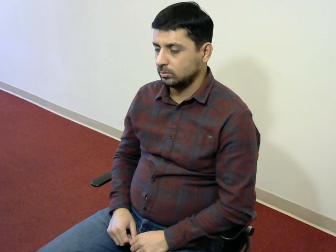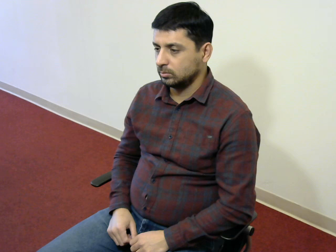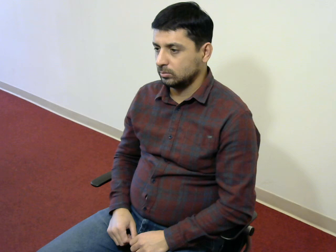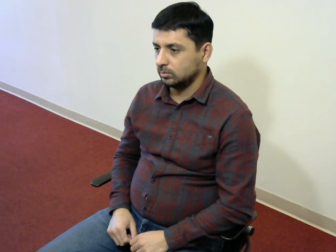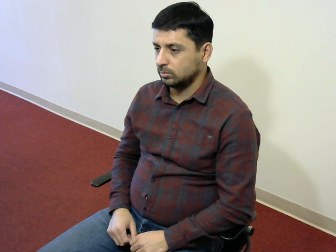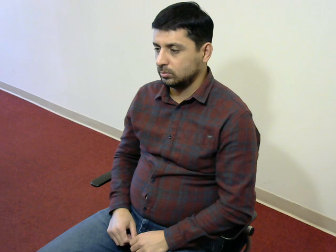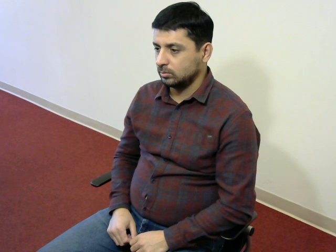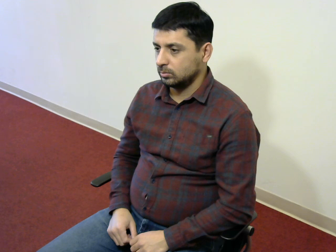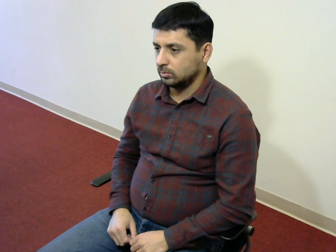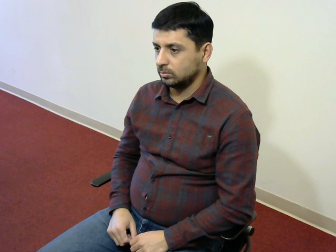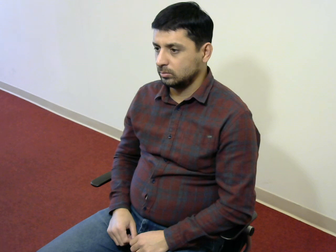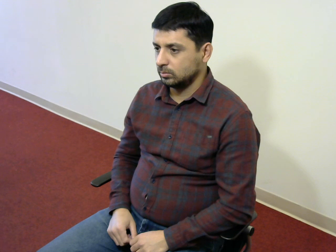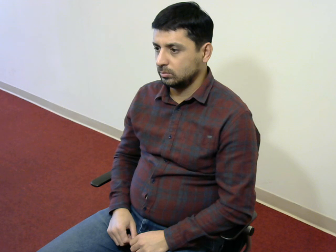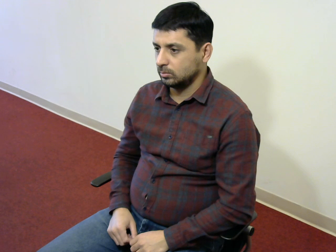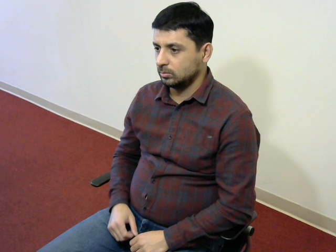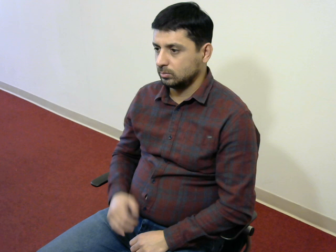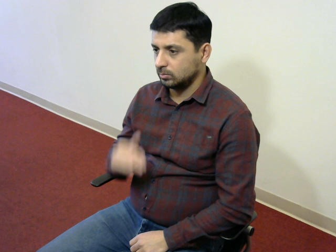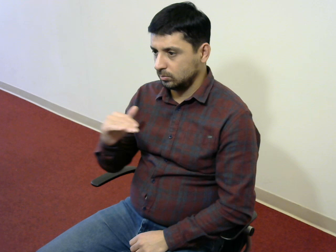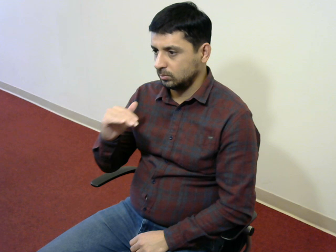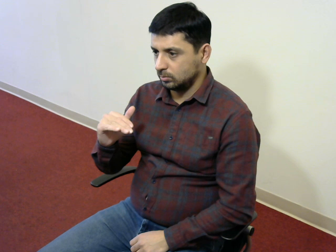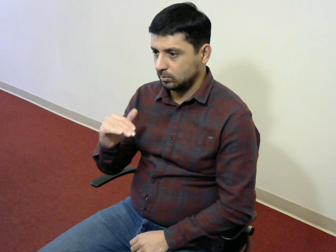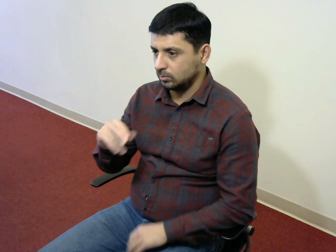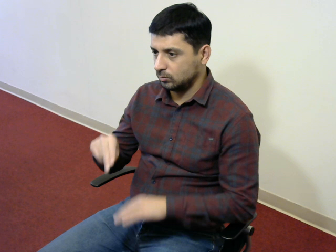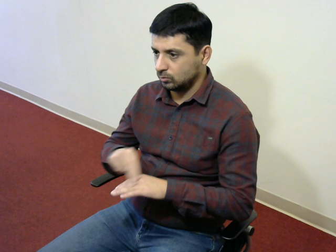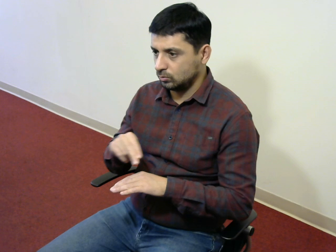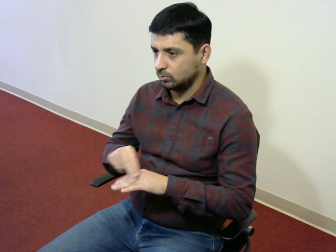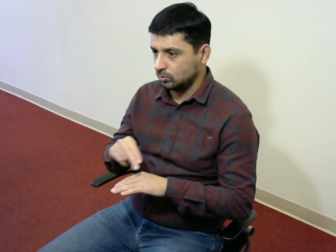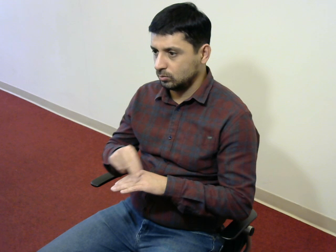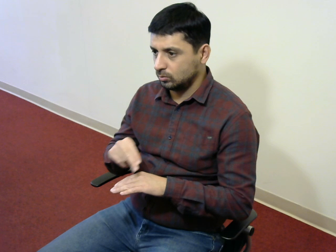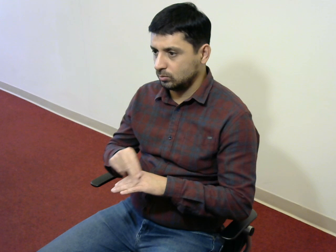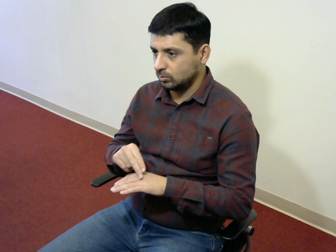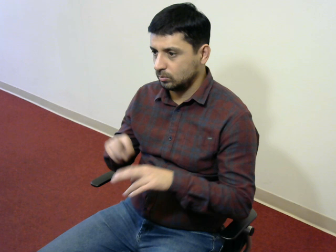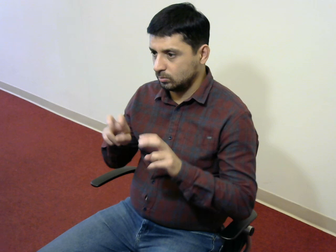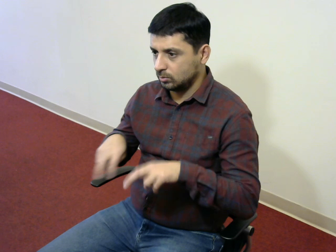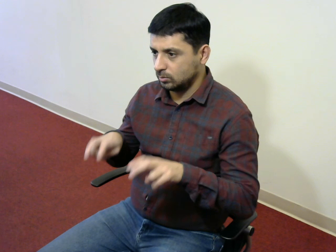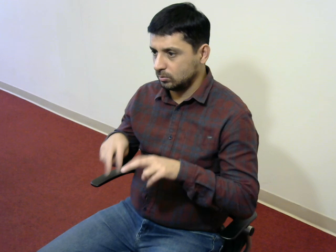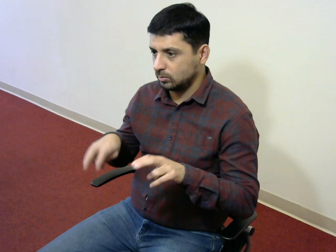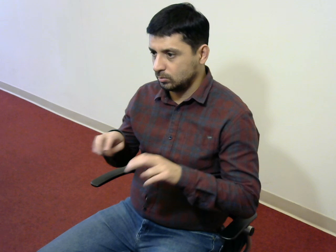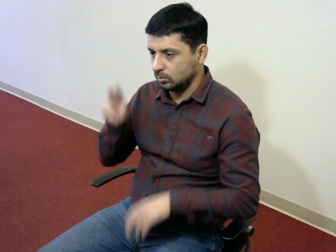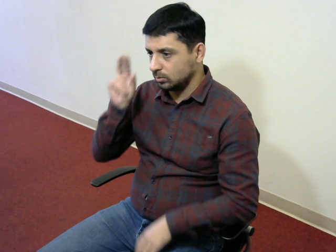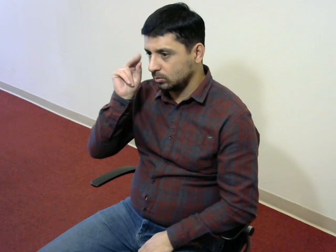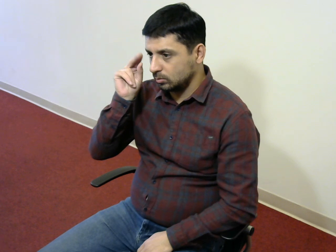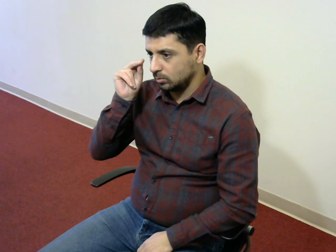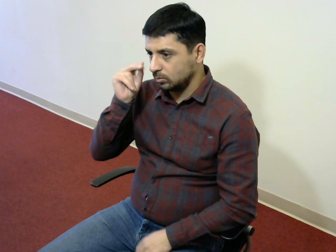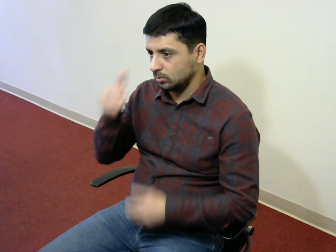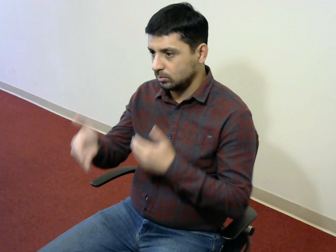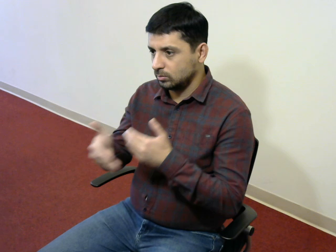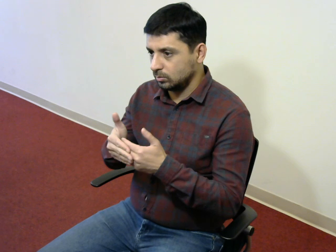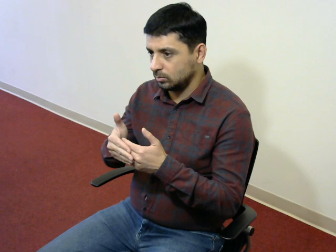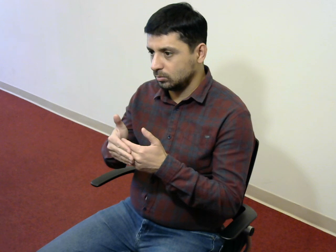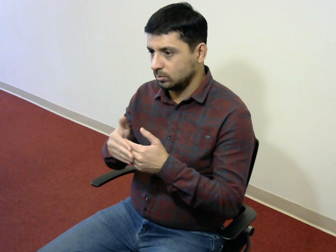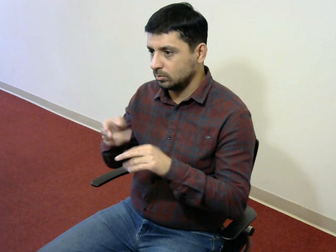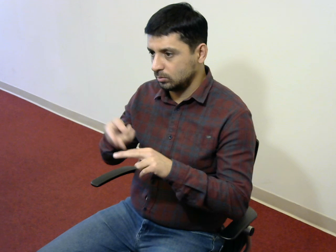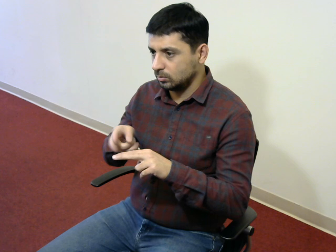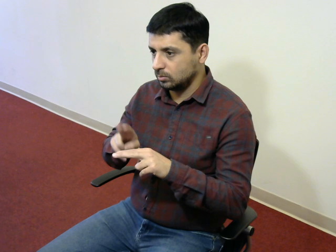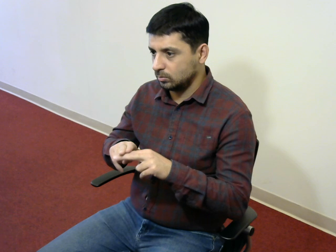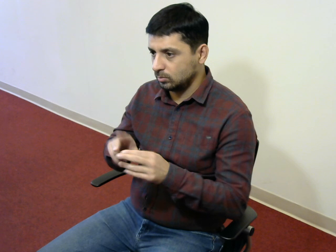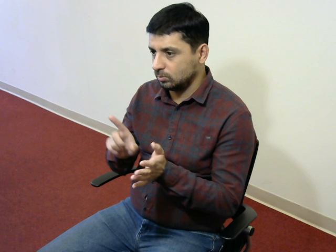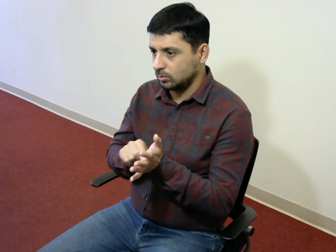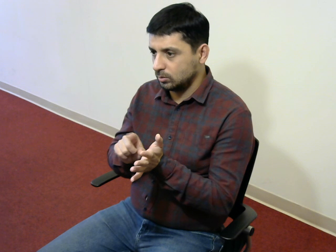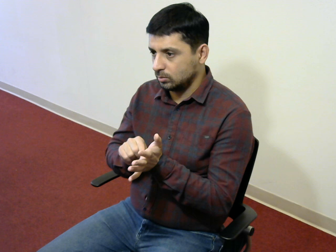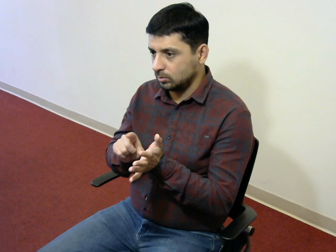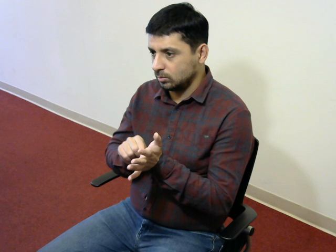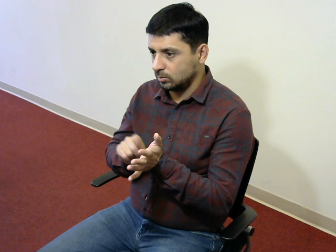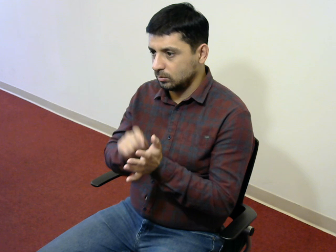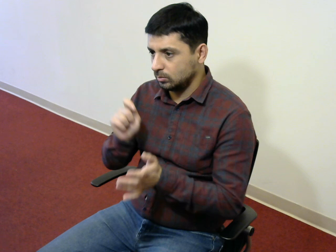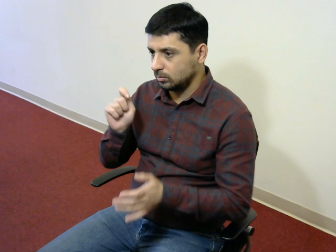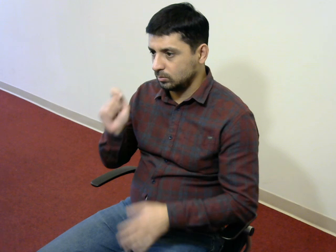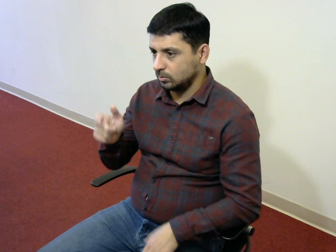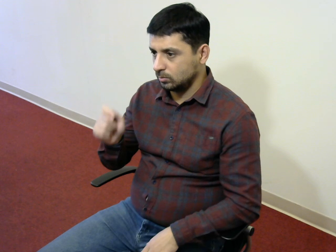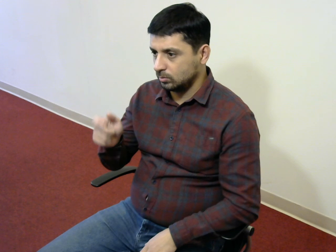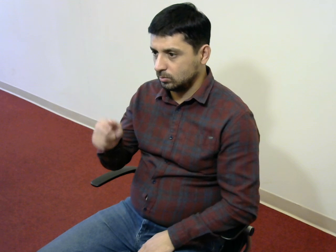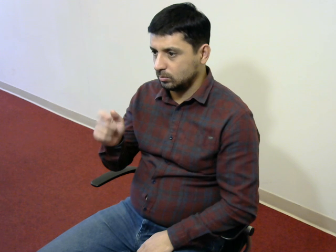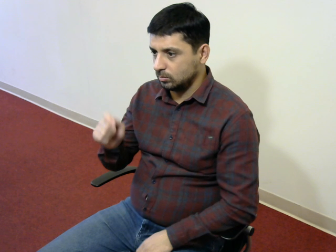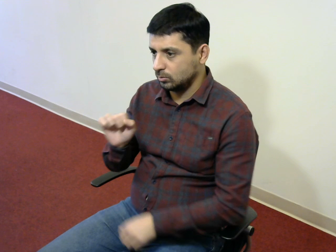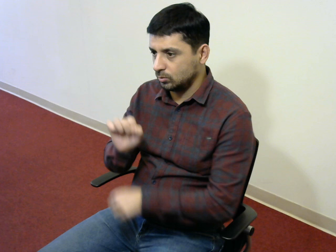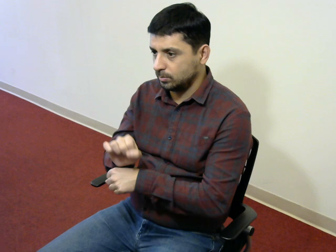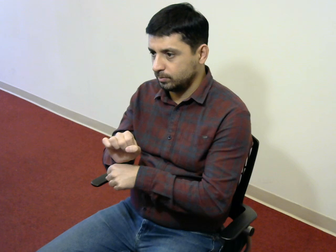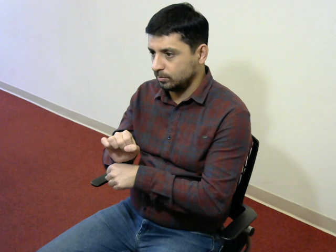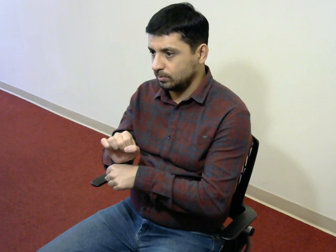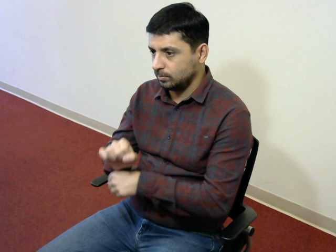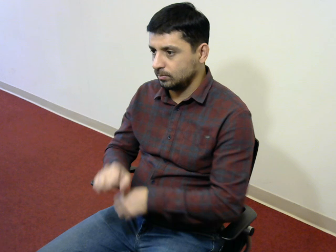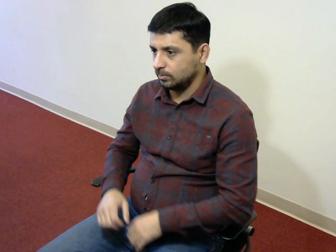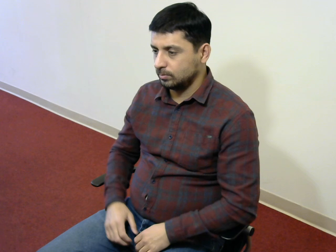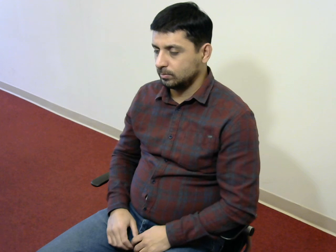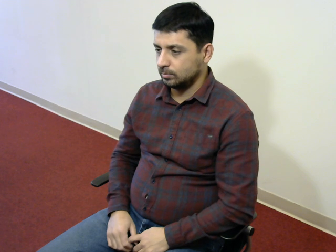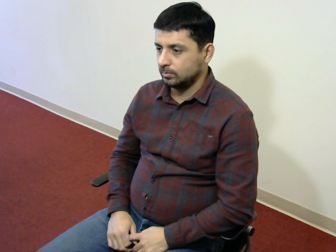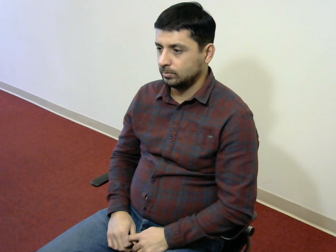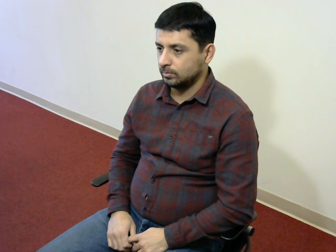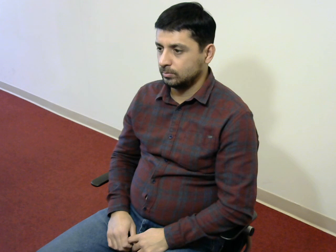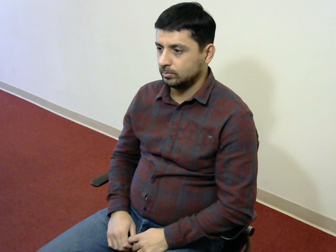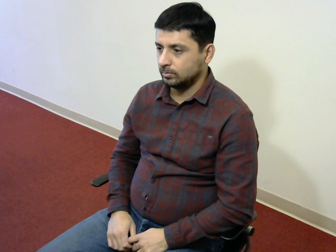Sizin həyat yoldaşınızın müayinə tarixi çatdığı üçün pensiya ödənişi dayanıb